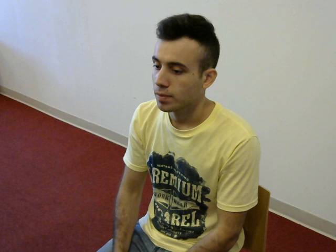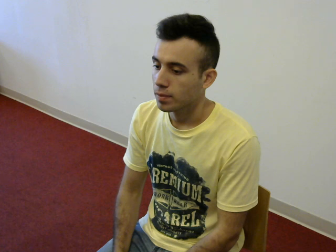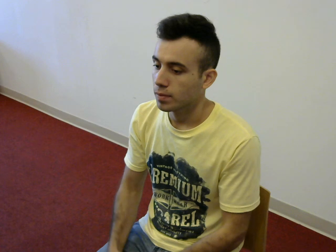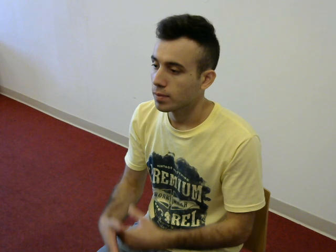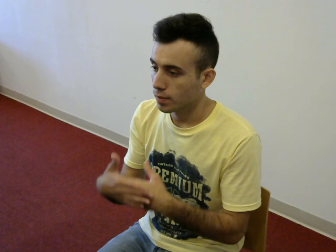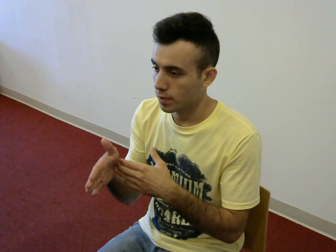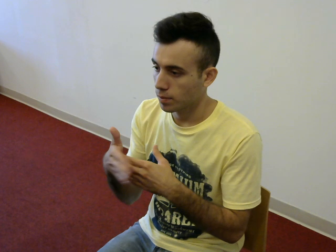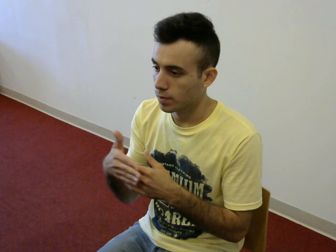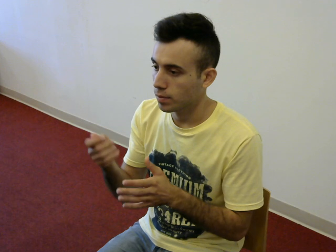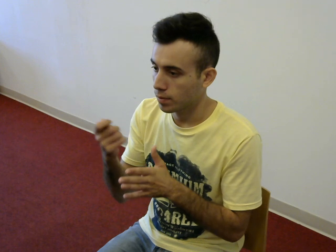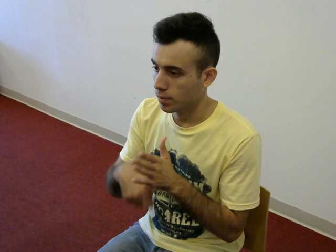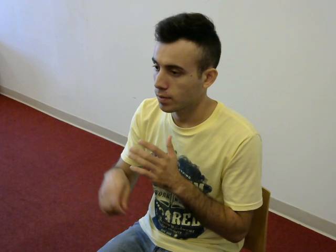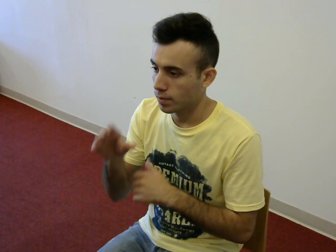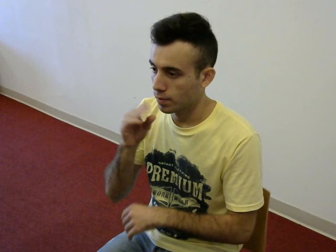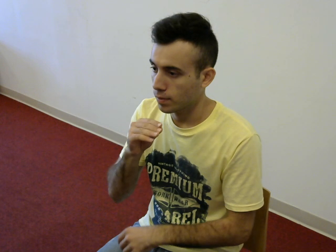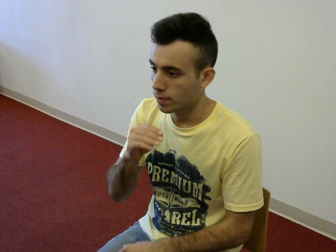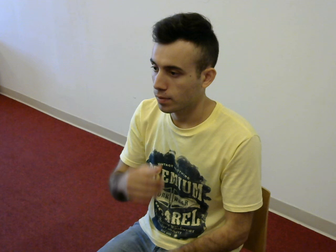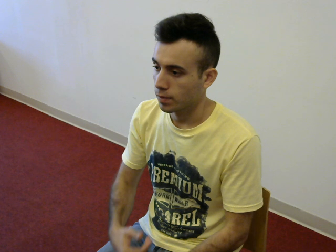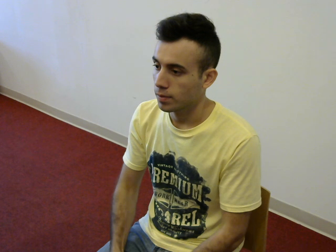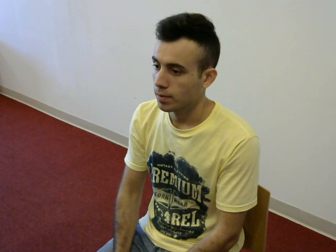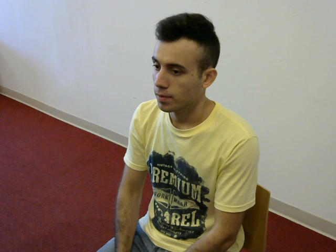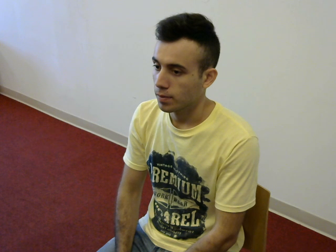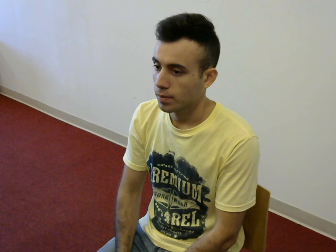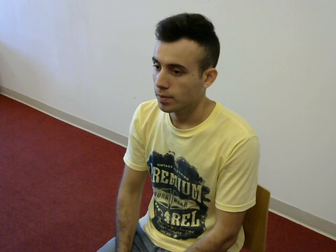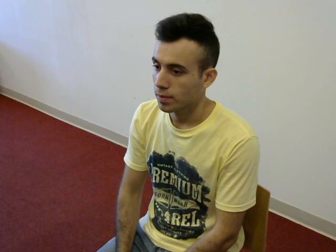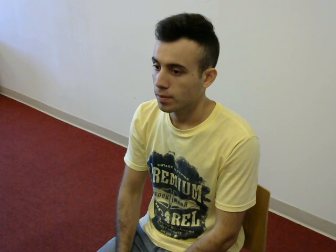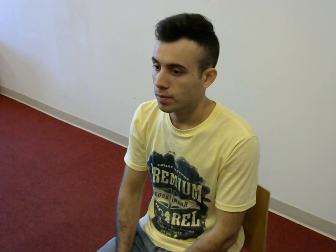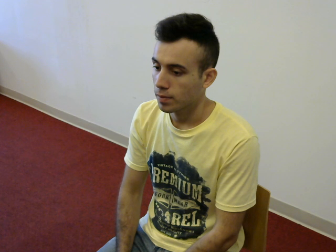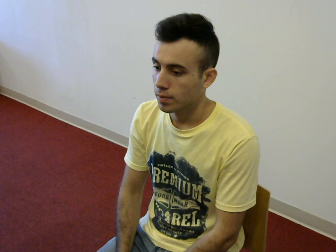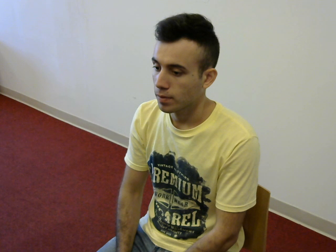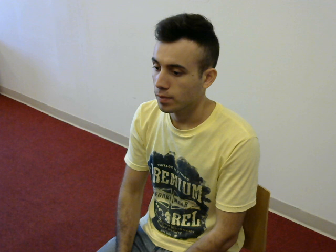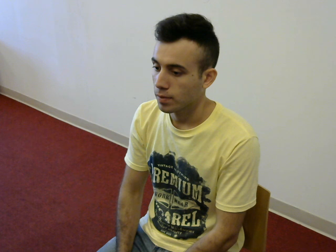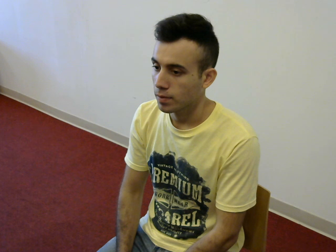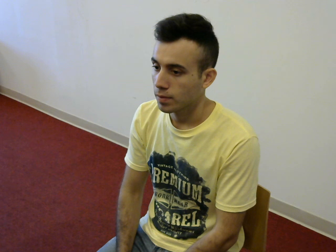Qapını bağlaya bilərsinizmi?